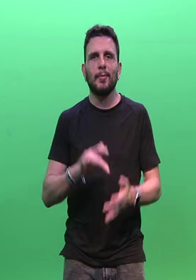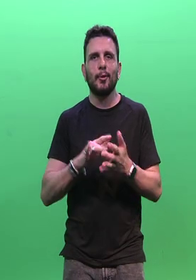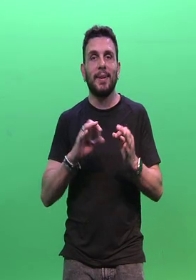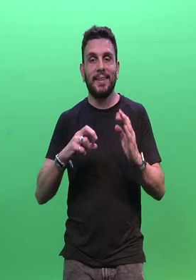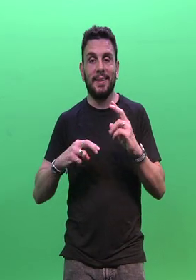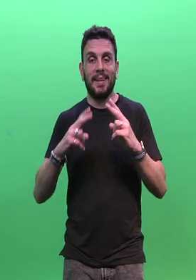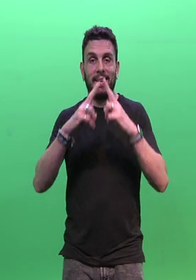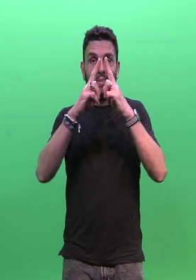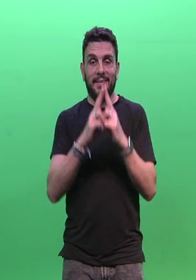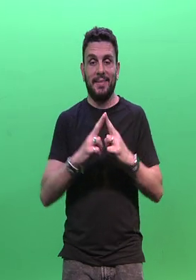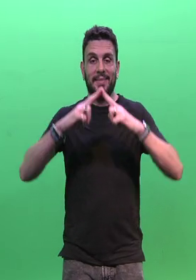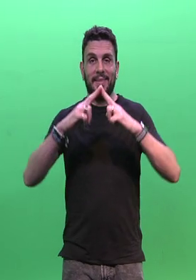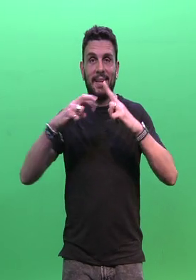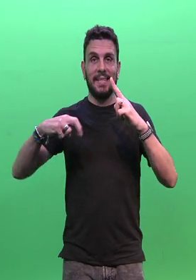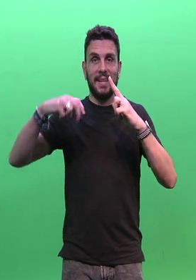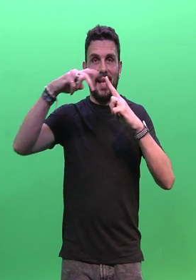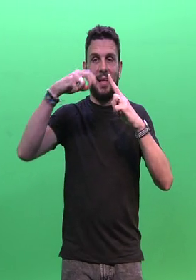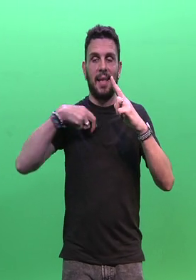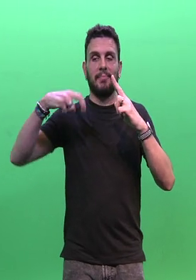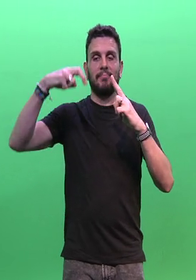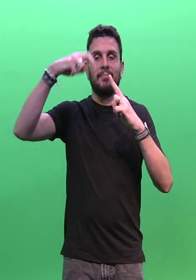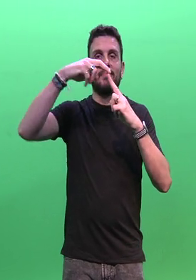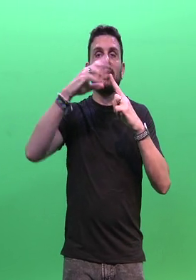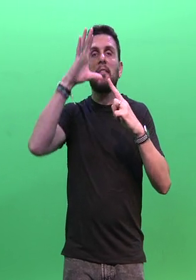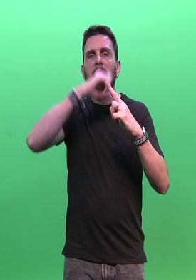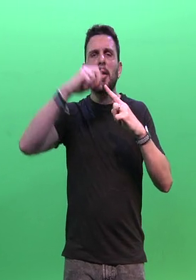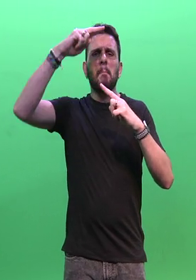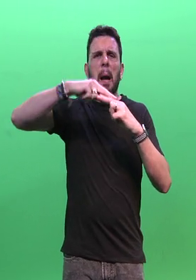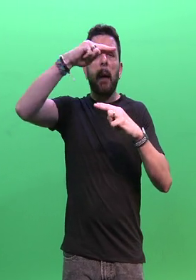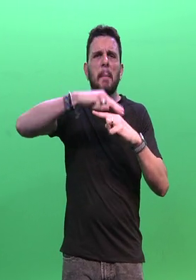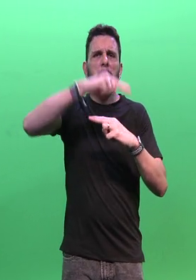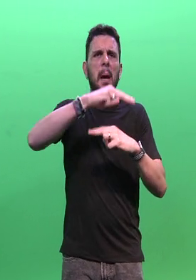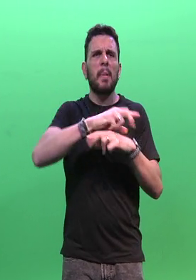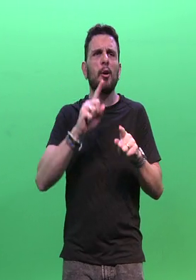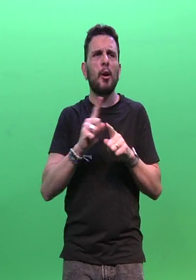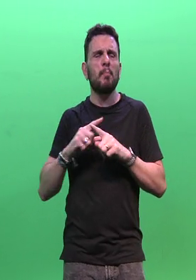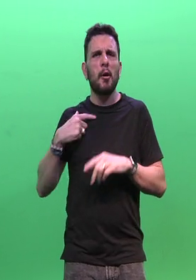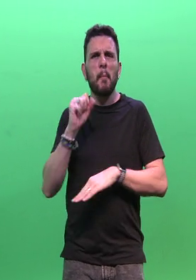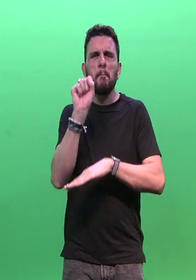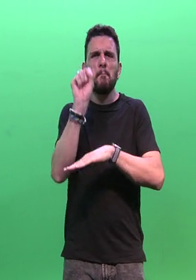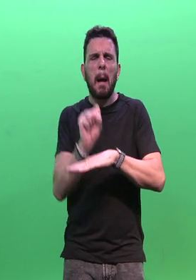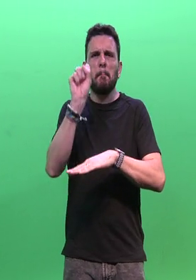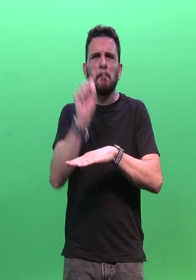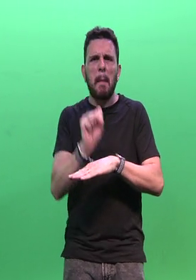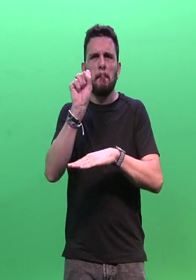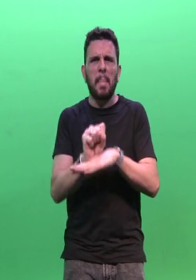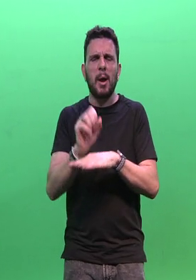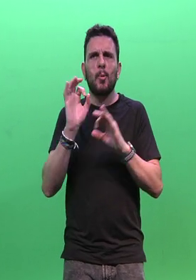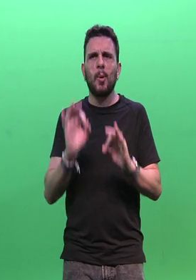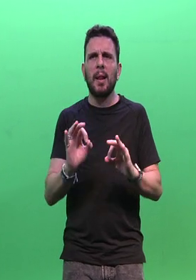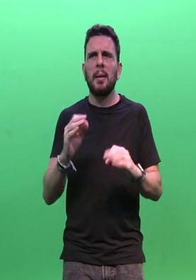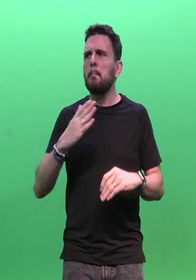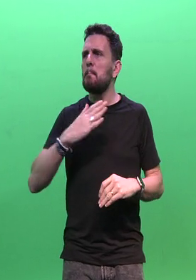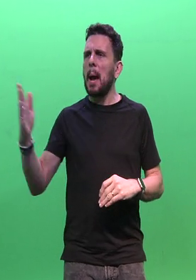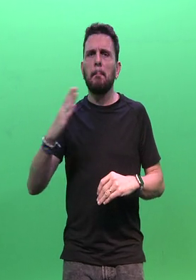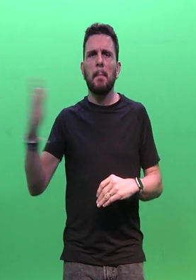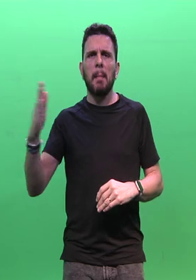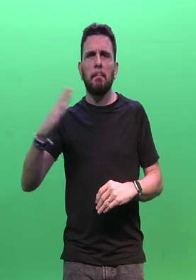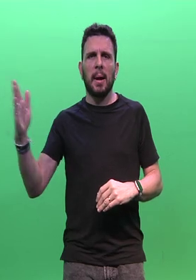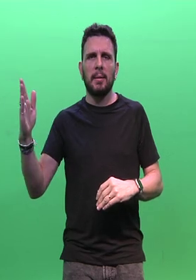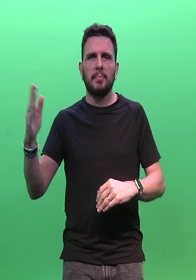Vaig pujar una escala plegable i quan vaig baixar, vaig caure de cul i vaig baixar amb el cul rebotant, com si em donés cops contra una paret.